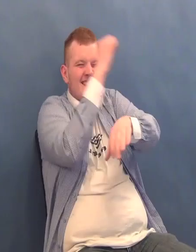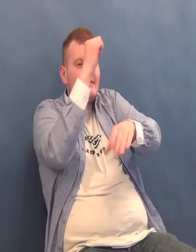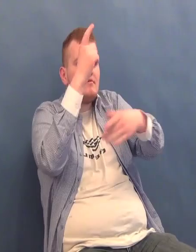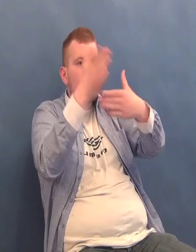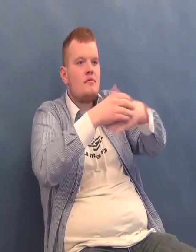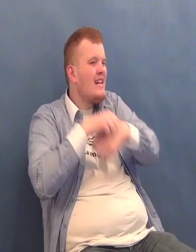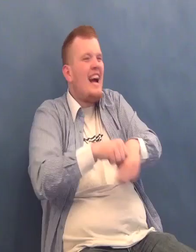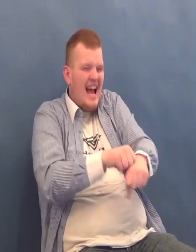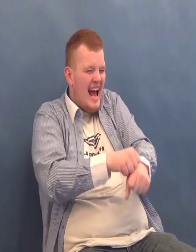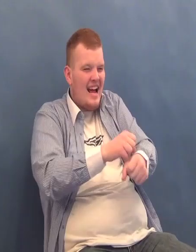Jedno z pomieszczeń jest zamknięte; próbują je otworzyć.